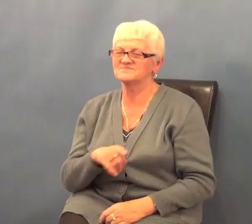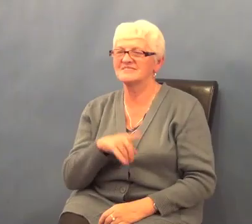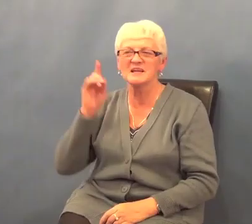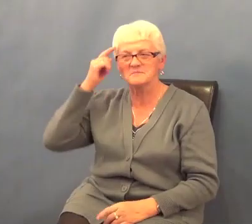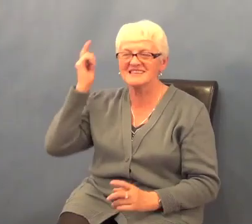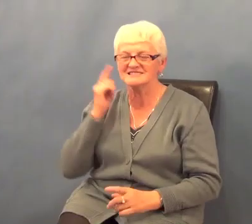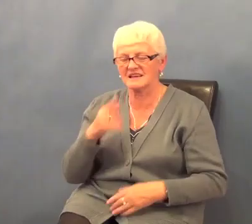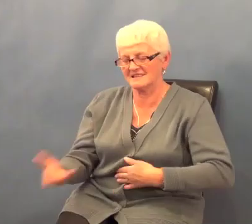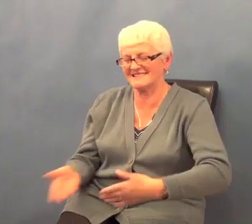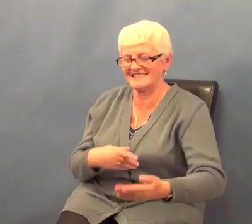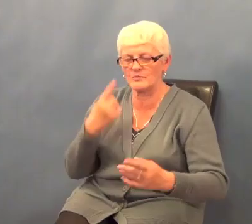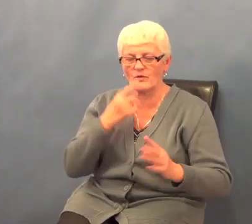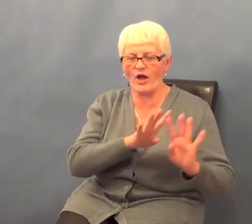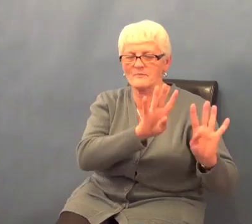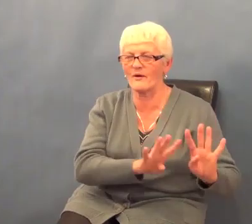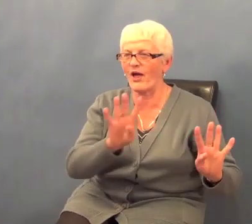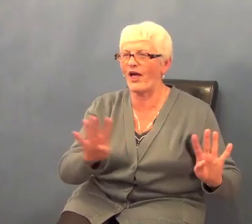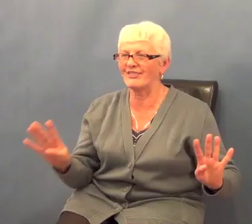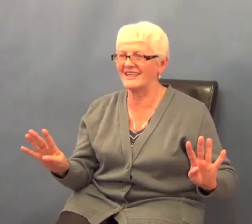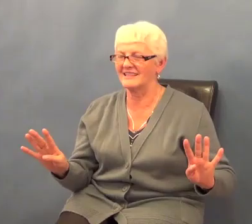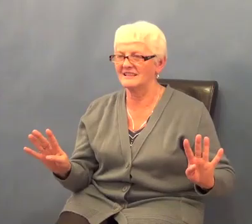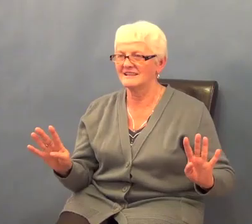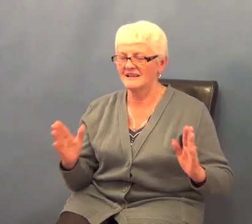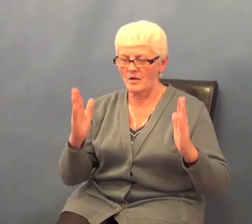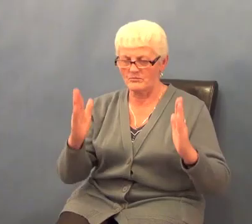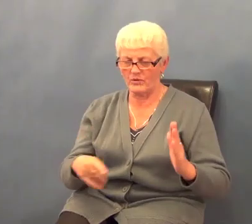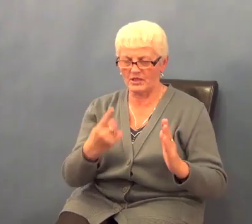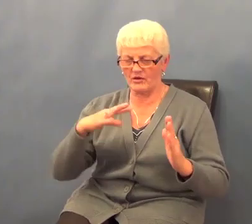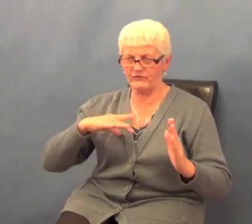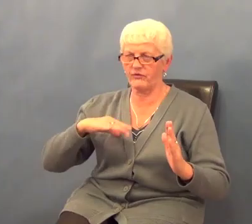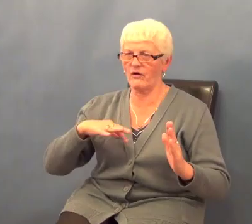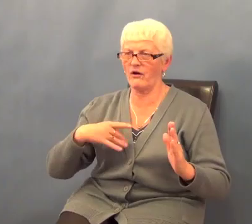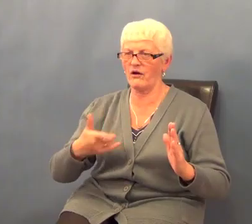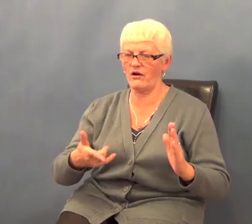Ta Myszka Miki idzie i zauważa, że brakuje część płotu.